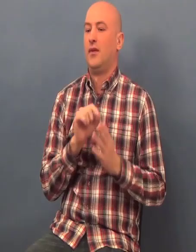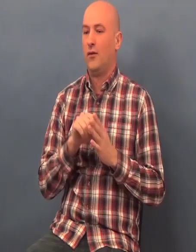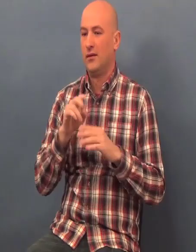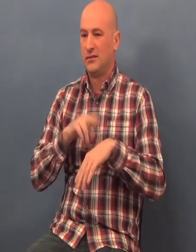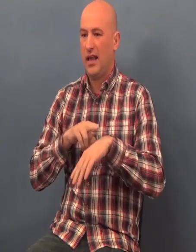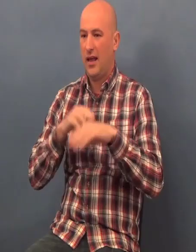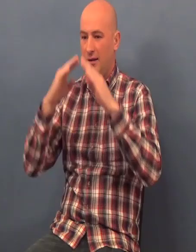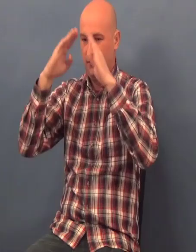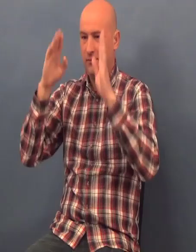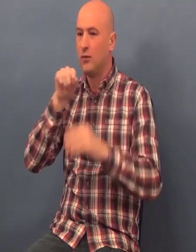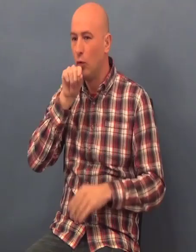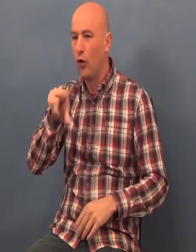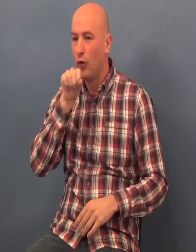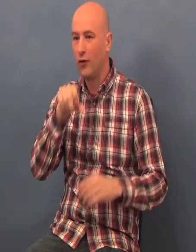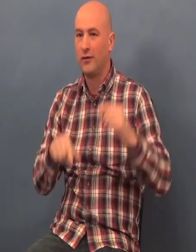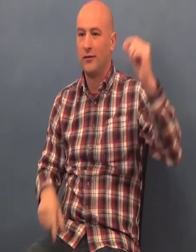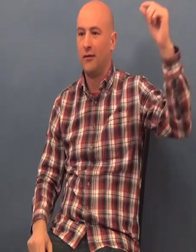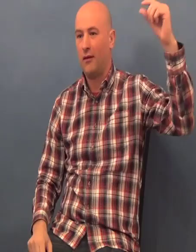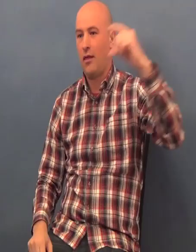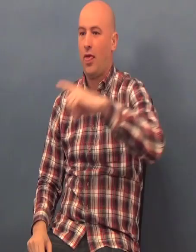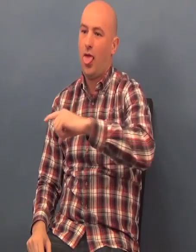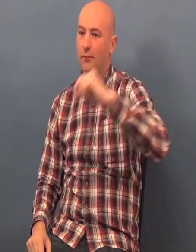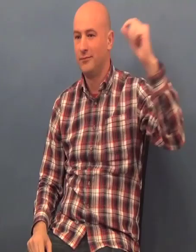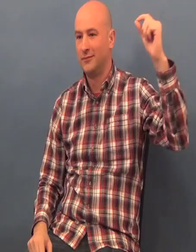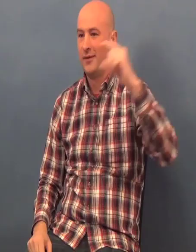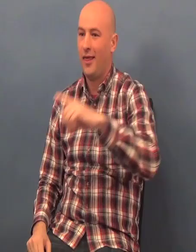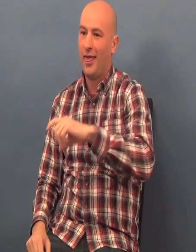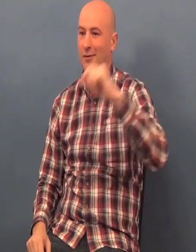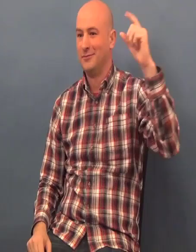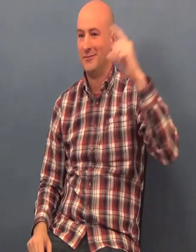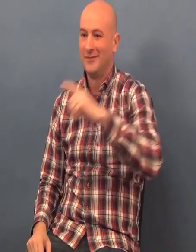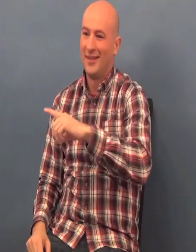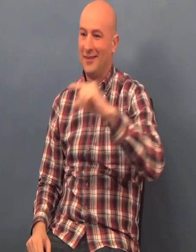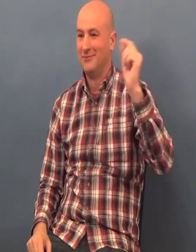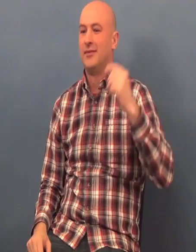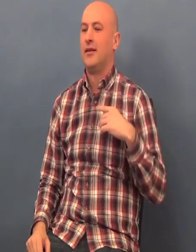W pewnym momencie z zegarka ściennego wyskakuje kukułka i je jabłka.